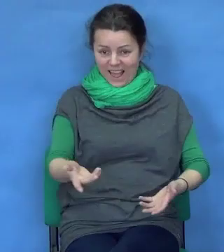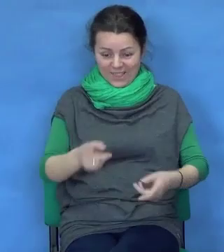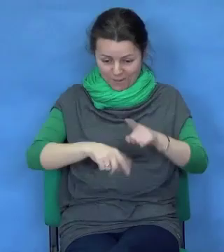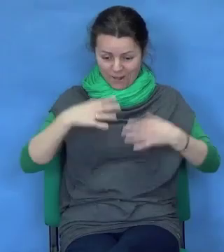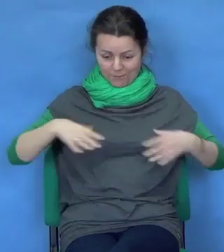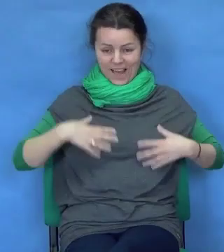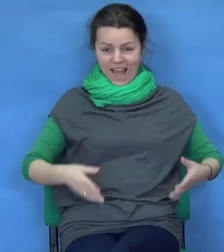Normalnie ubrani.